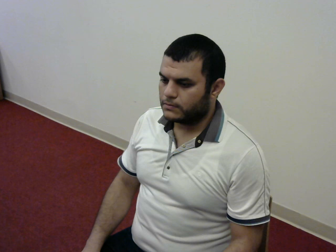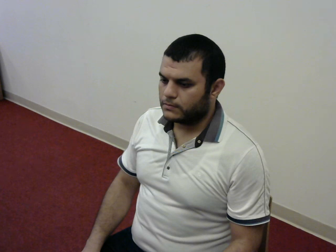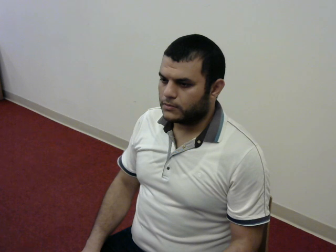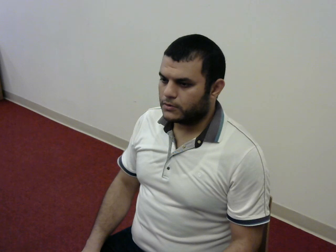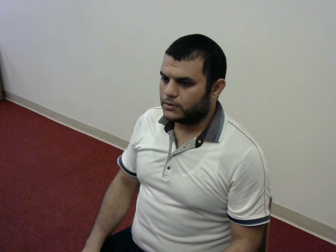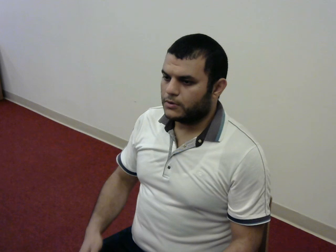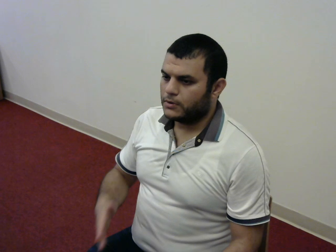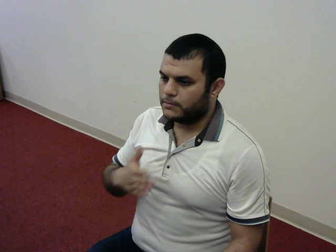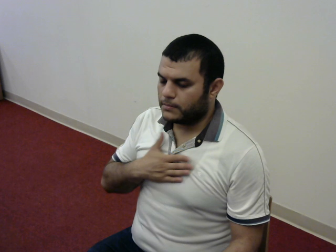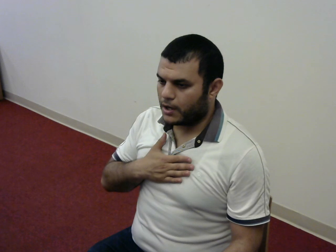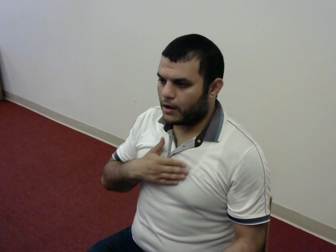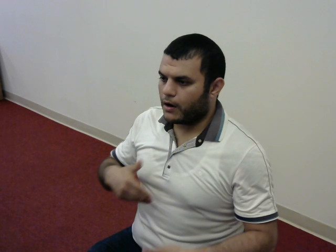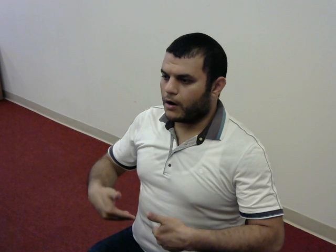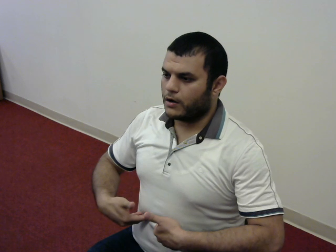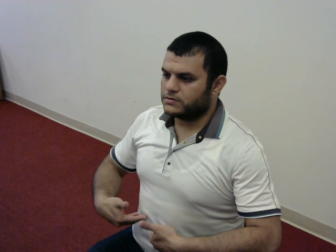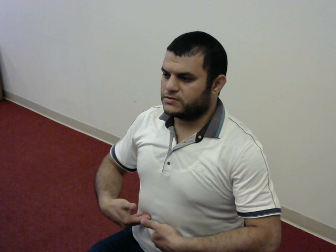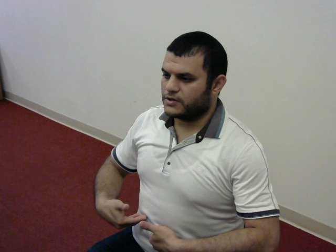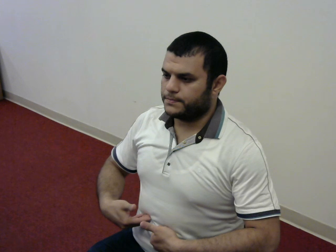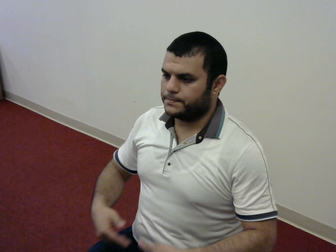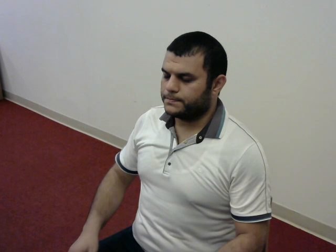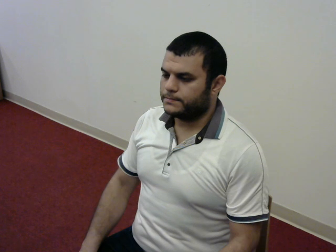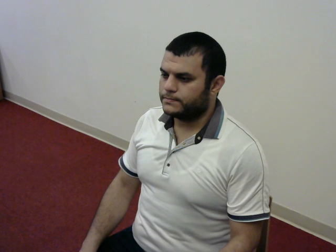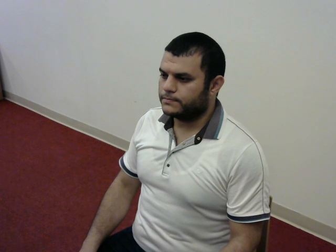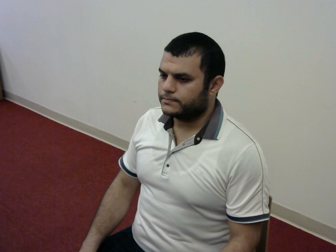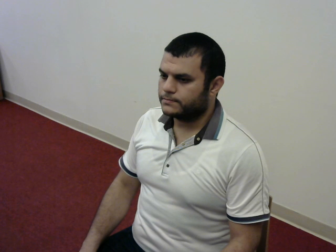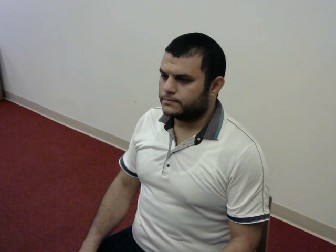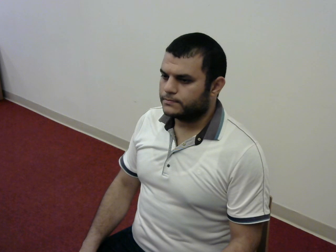Mən acam